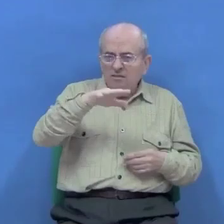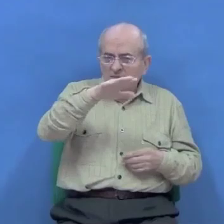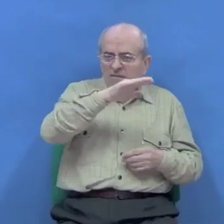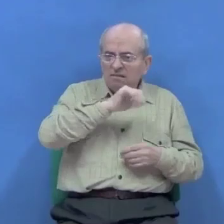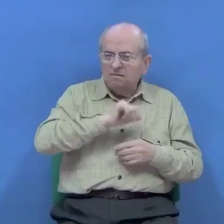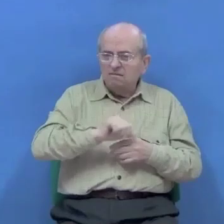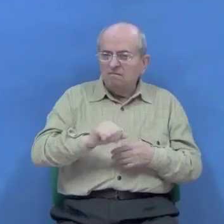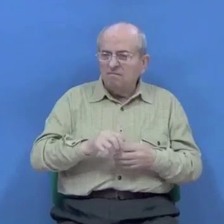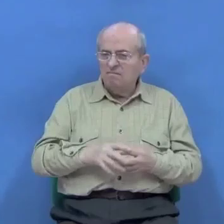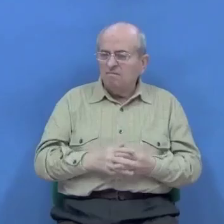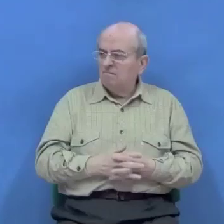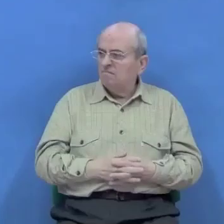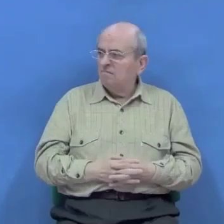Tak jest nad morzem.